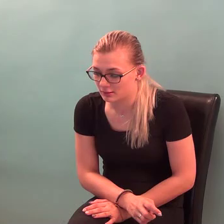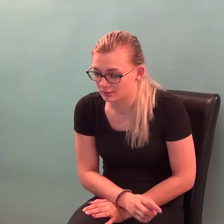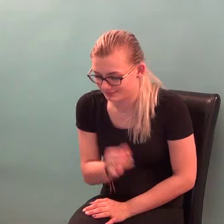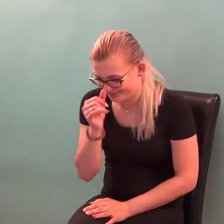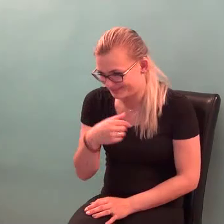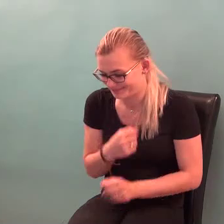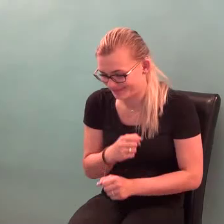Nie mogę, pracuję.